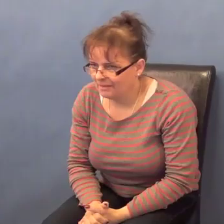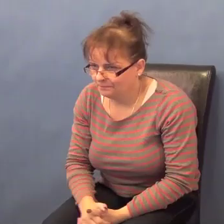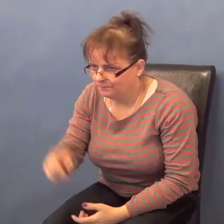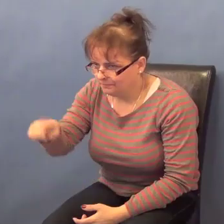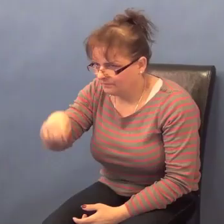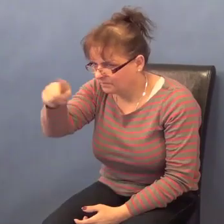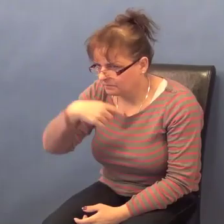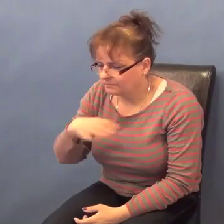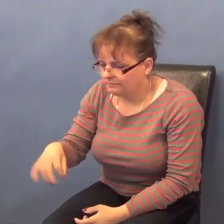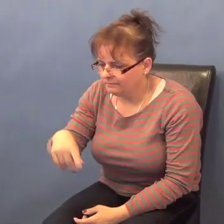Ty i ja dzisiaj.